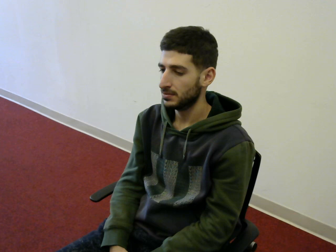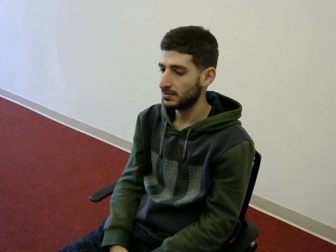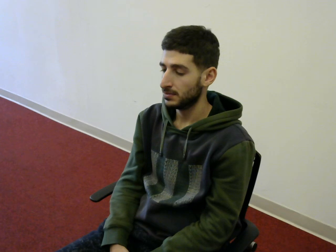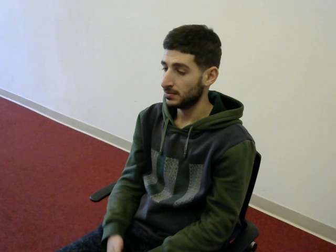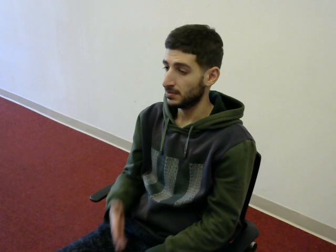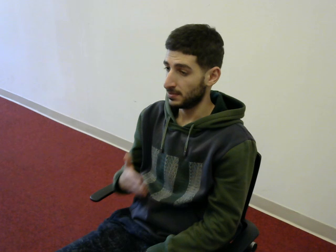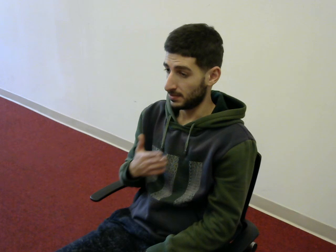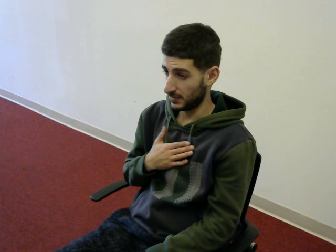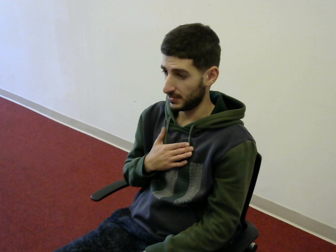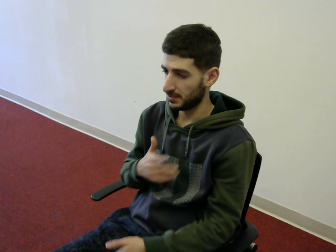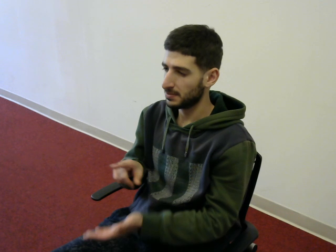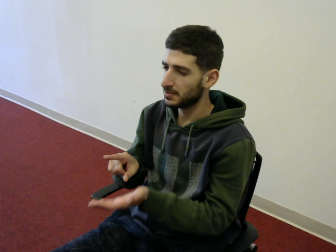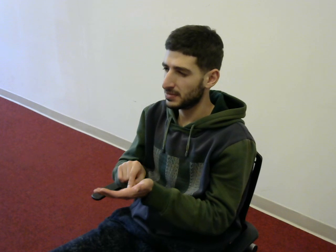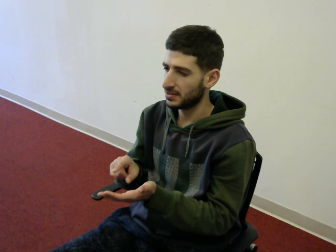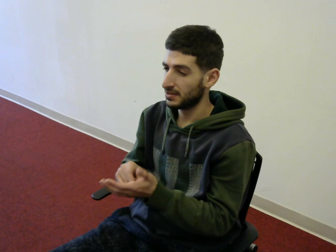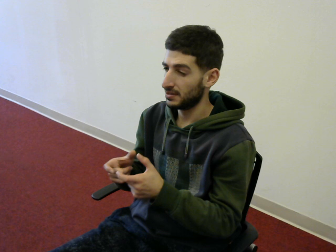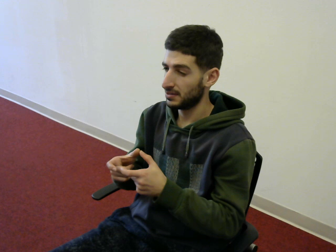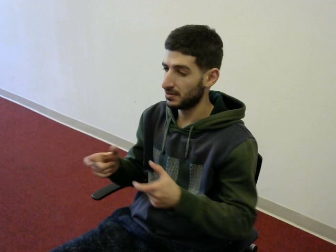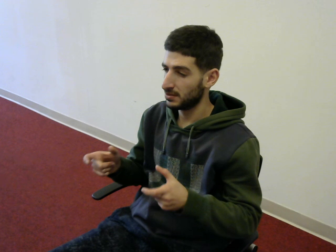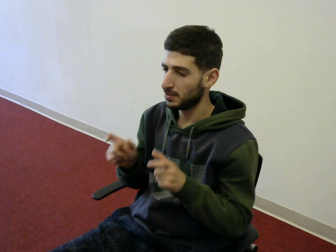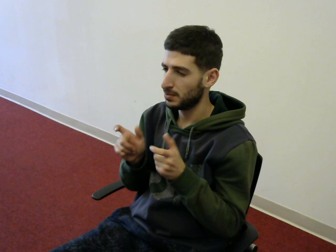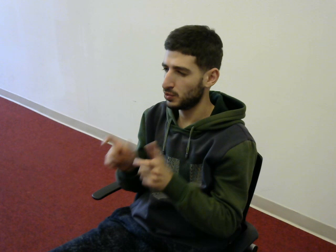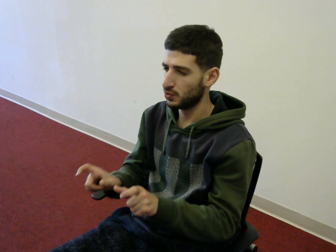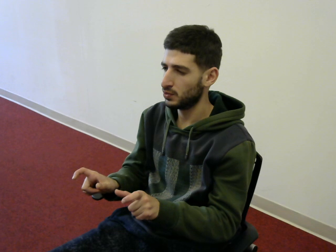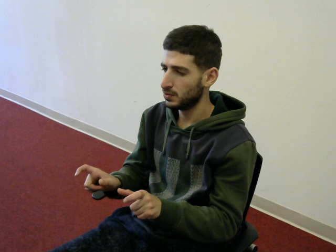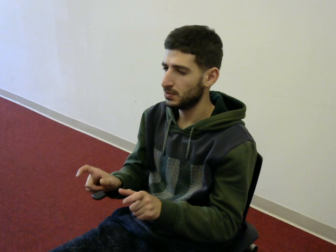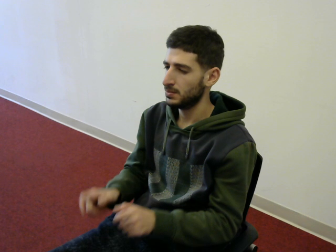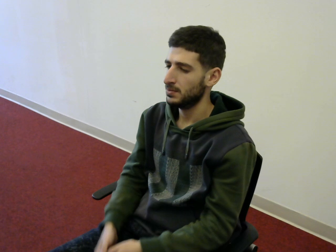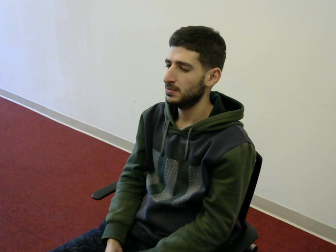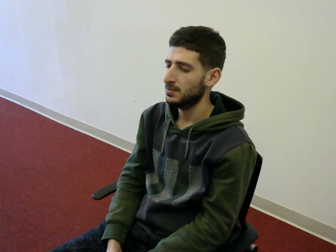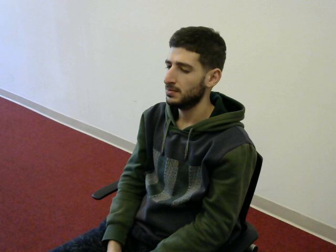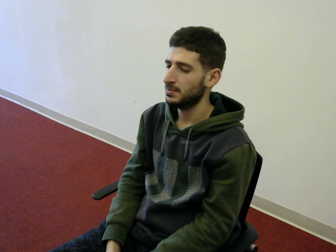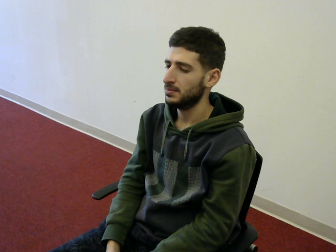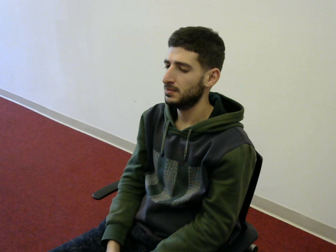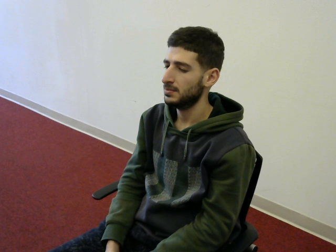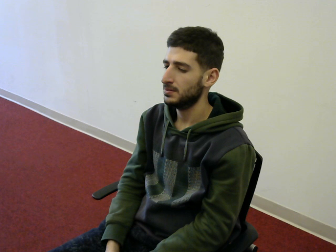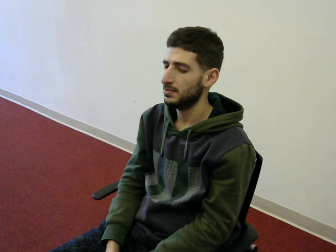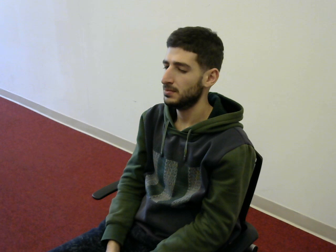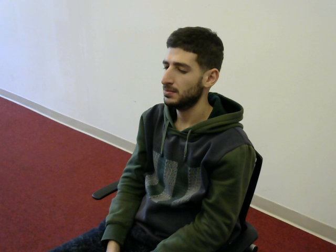Mənim pensiya kartım bloklanıb